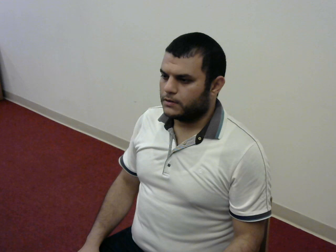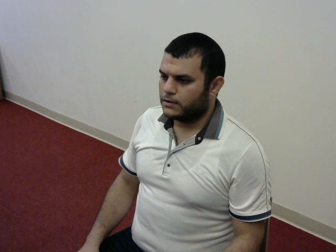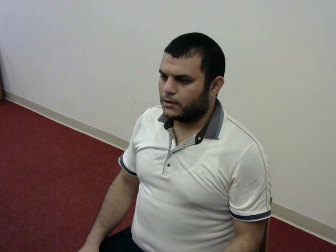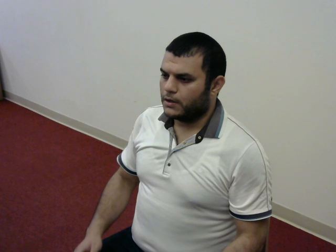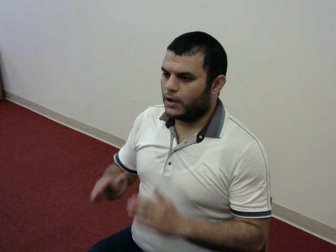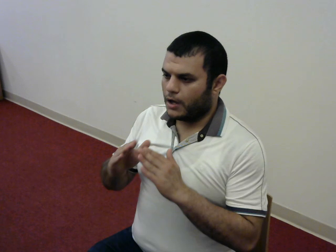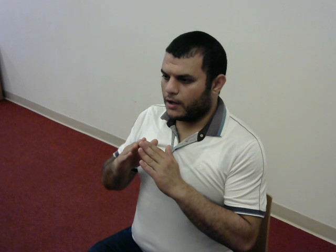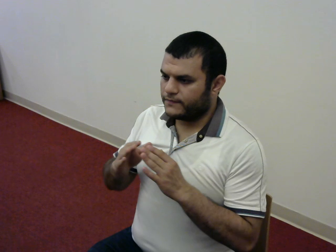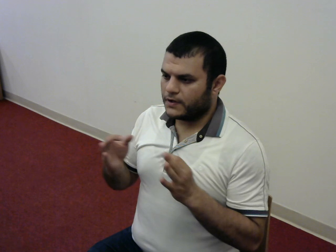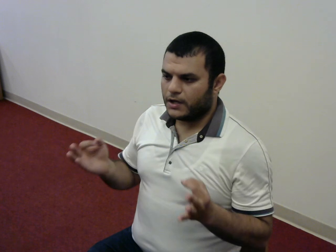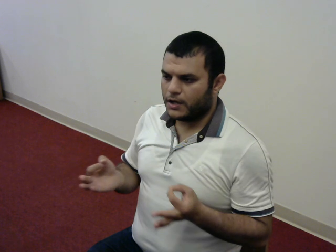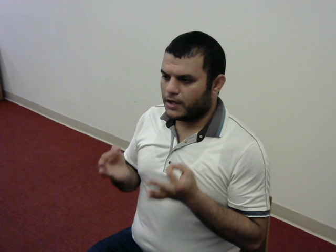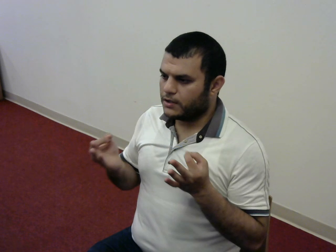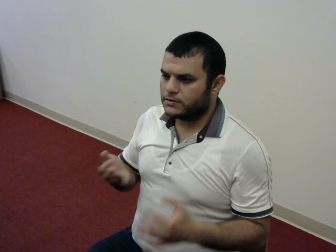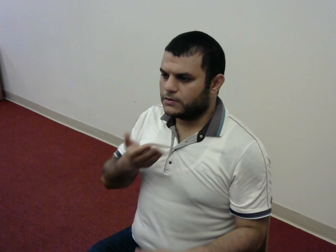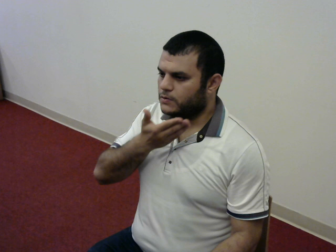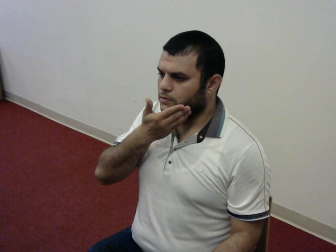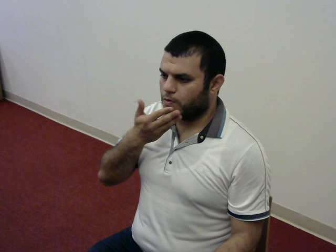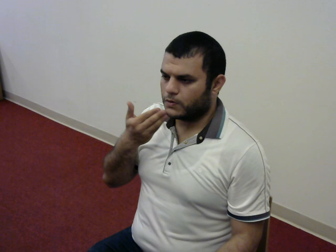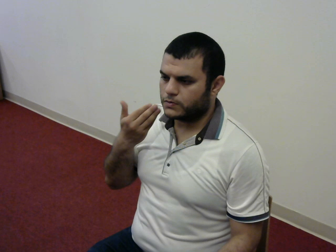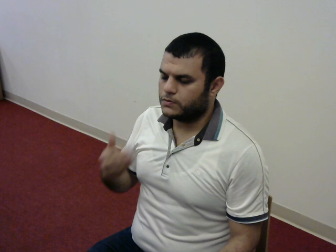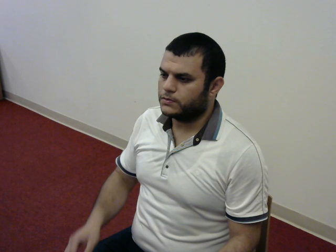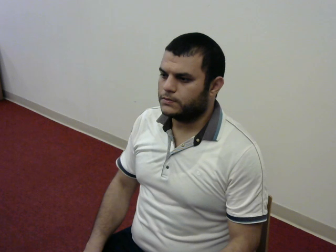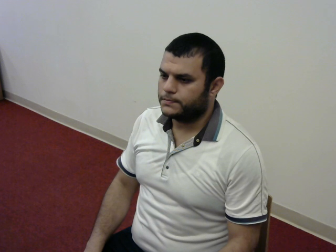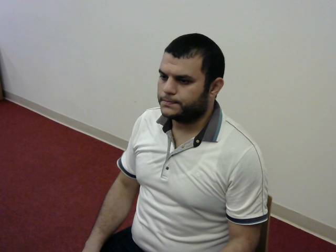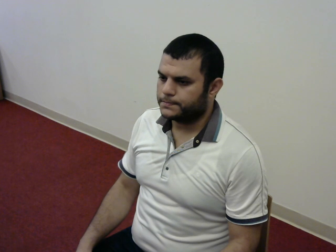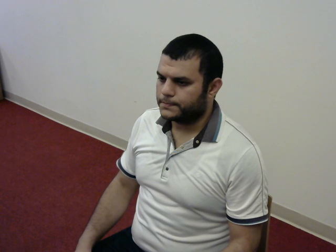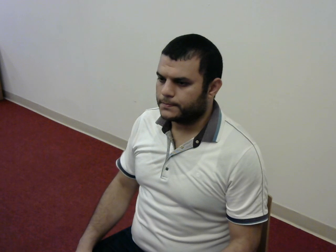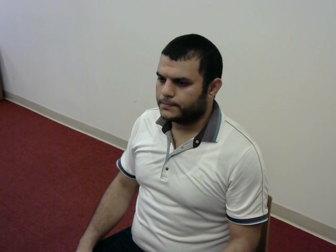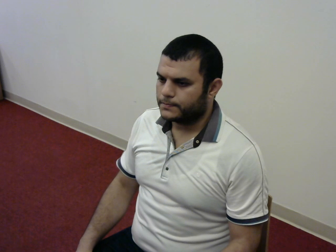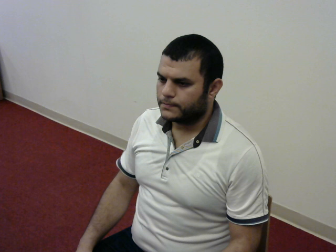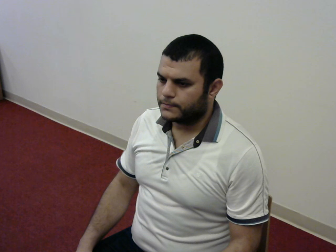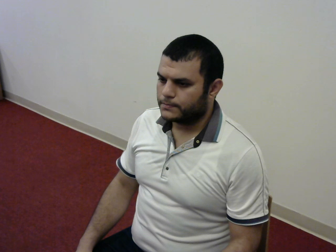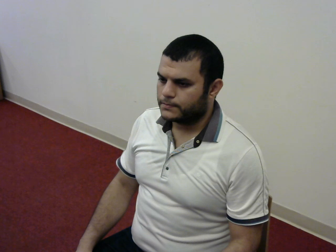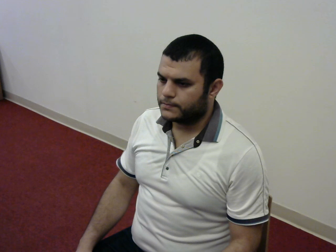Evdə heç kəs yoxdur